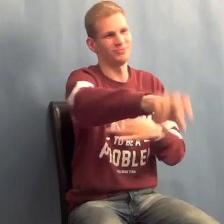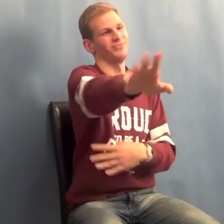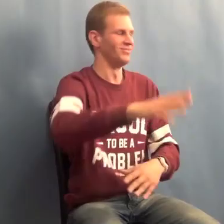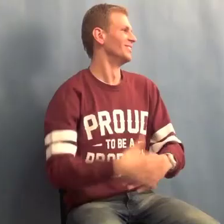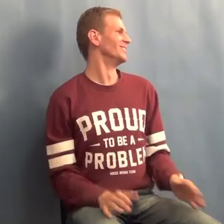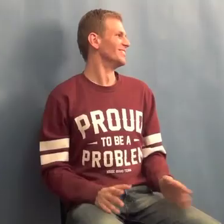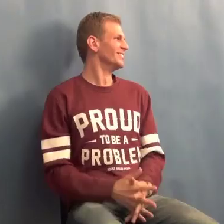I koniec.